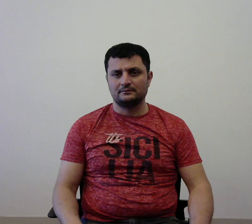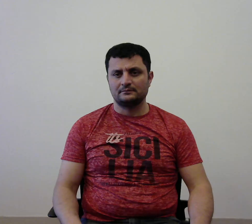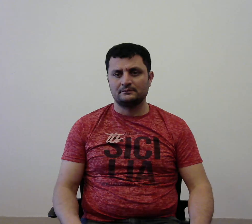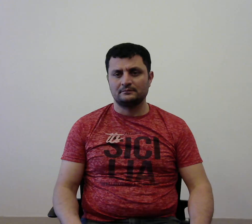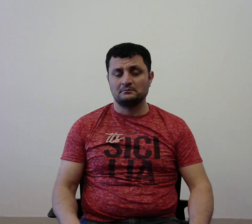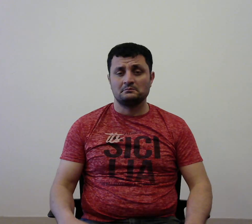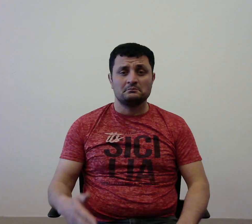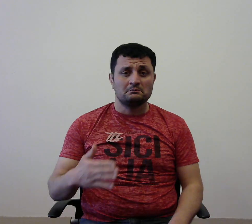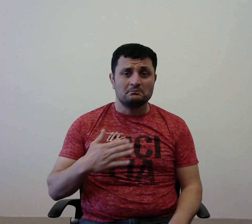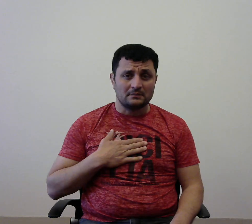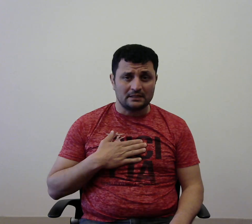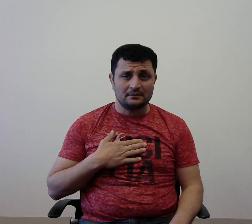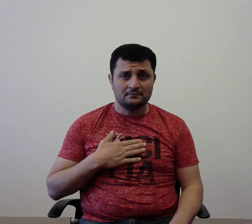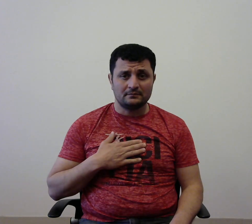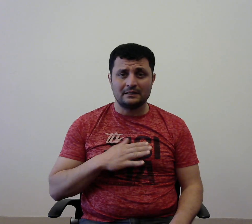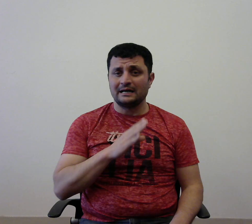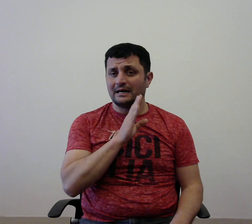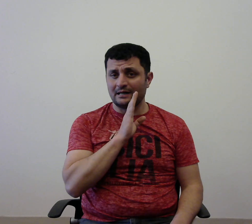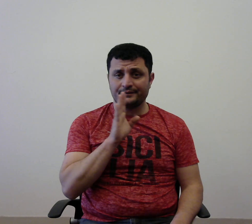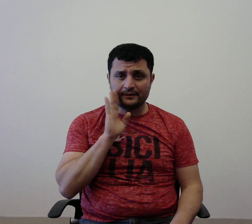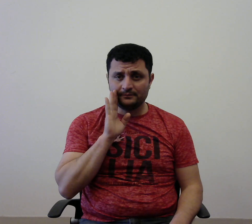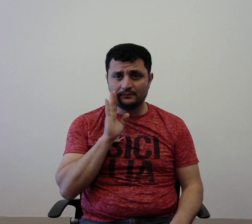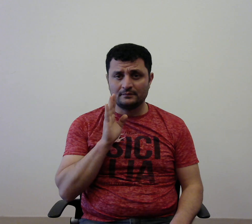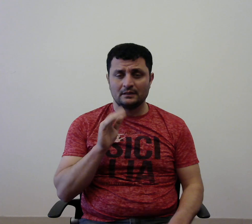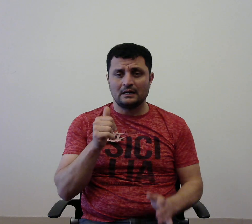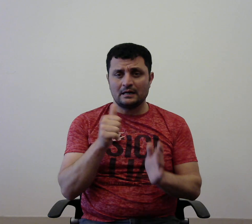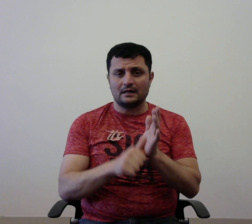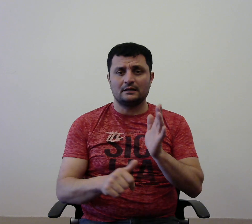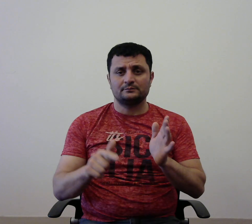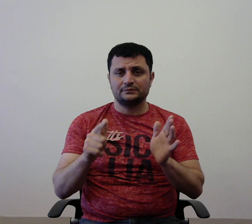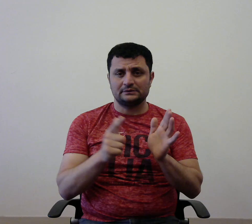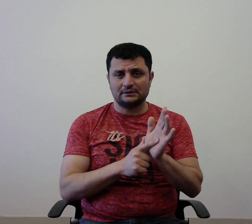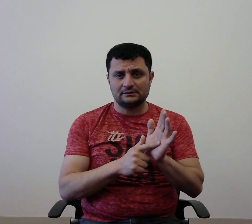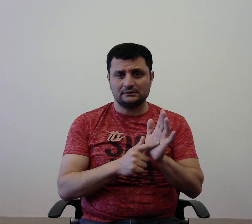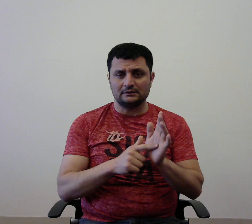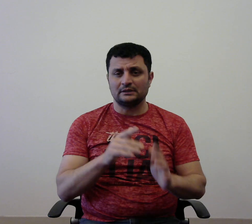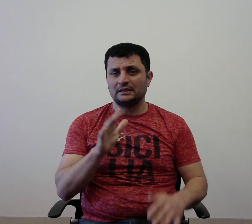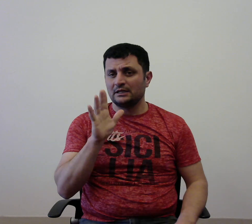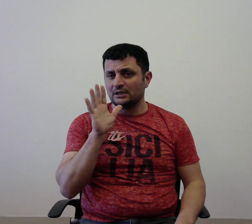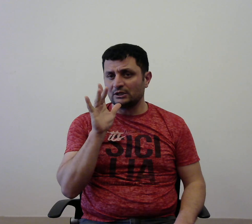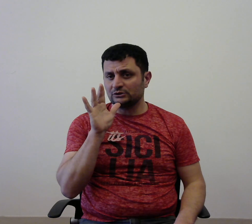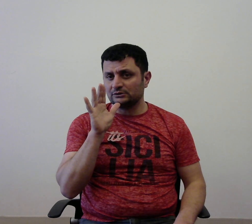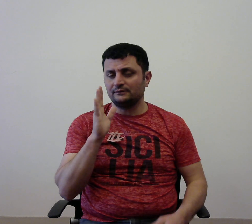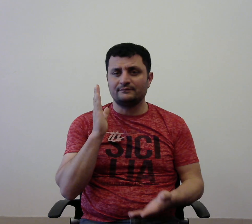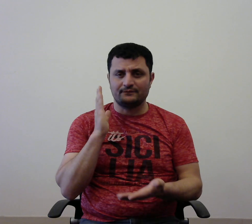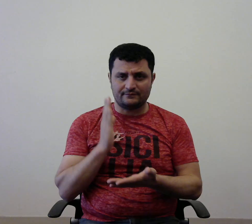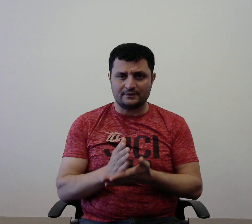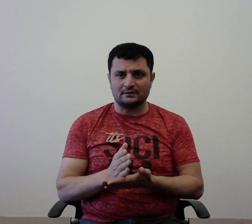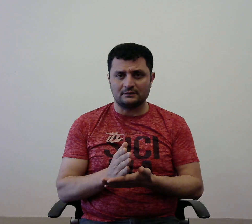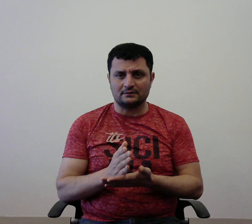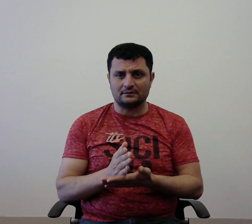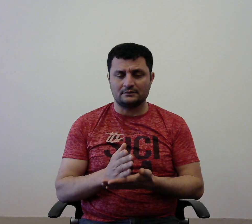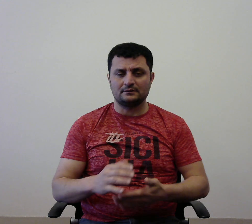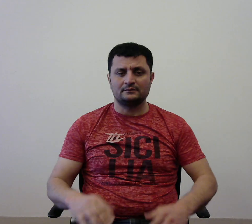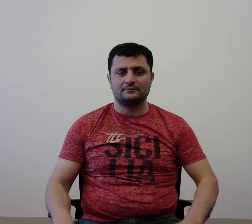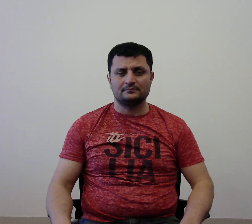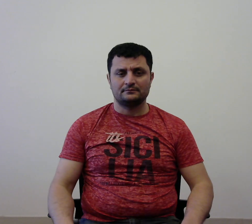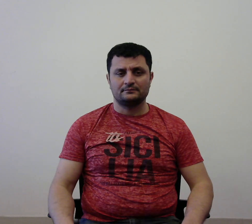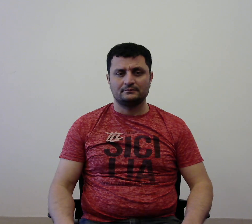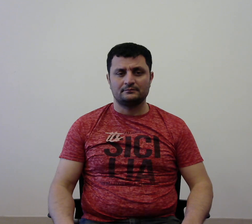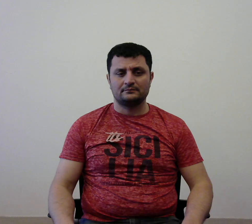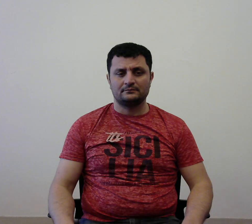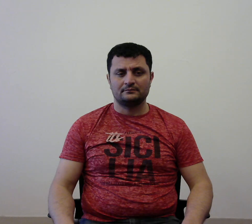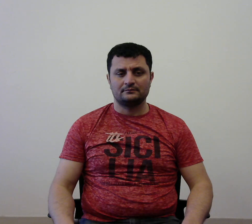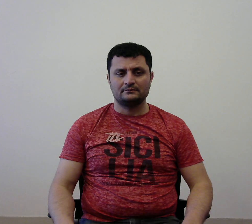Mənim anamın 67 yaşı var